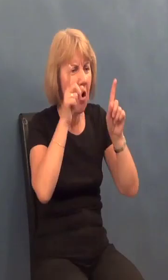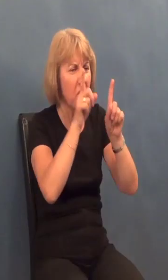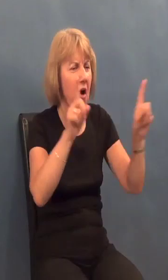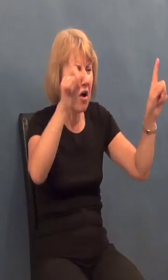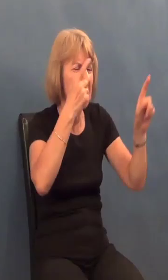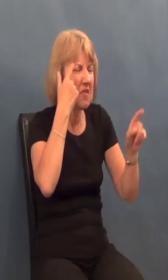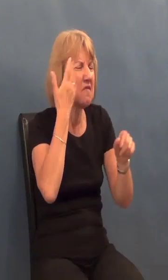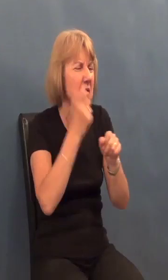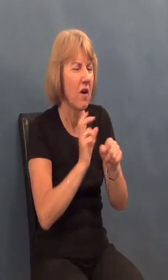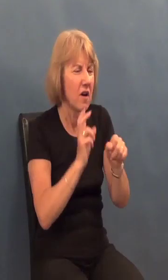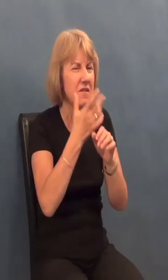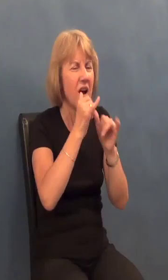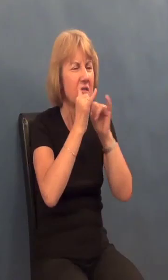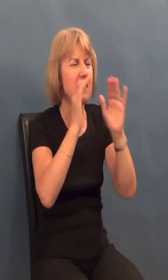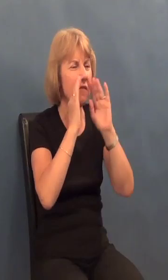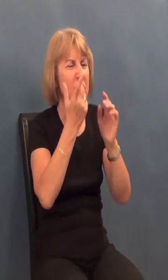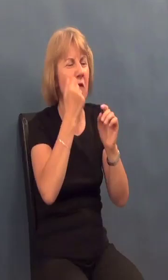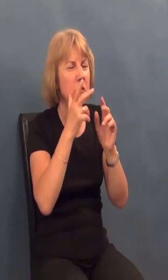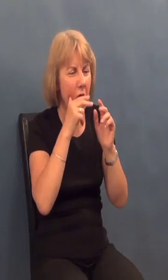Nie wie, co to jest, więc wskakuje na niego i krzyczy, woła żabę.